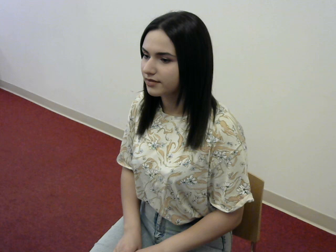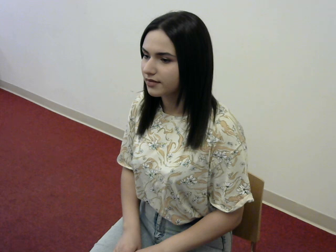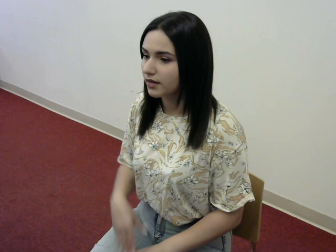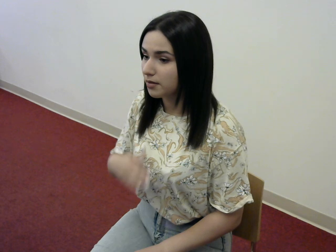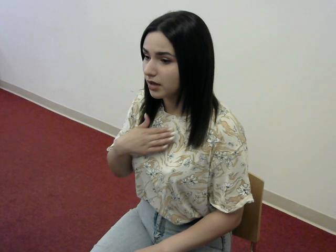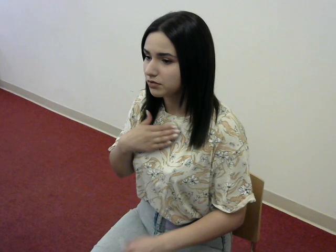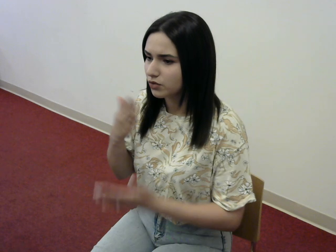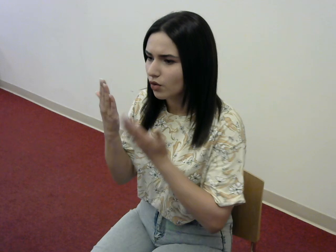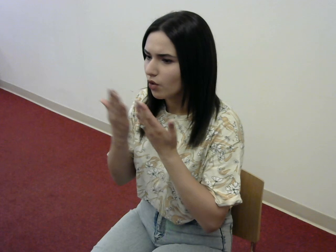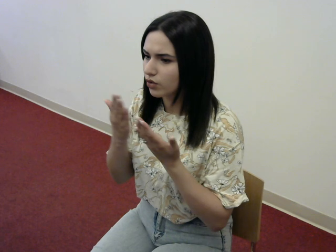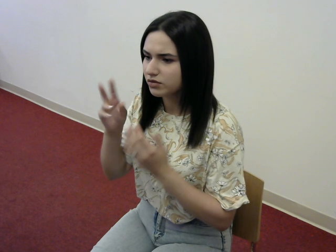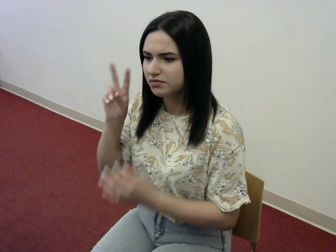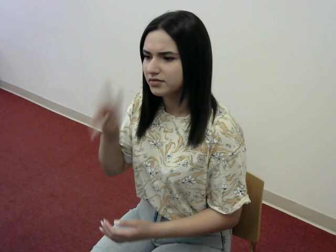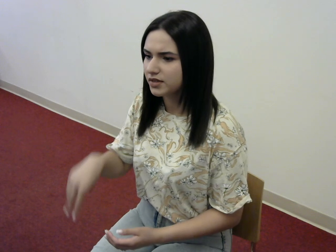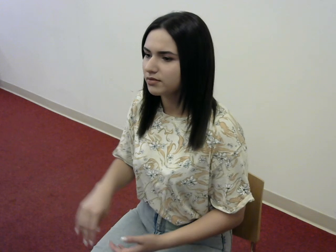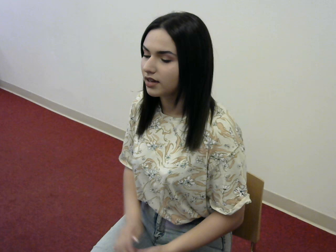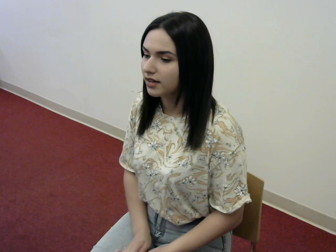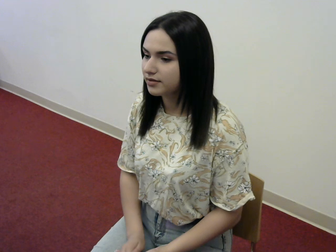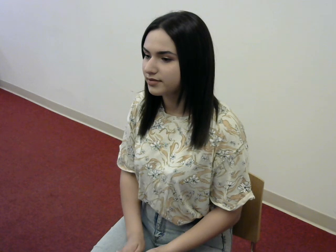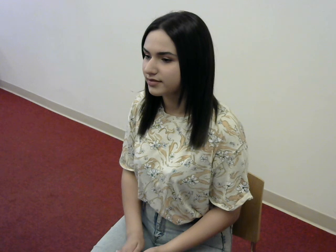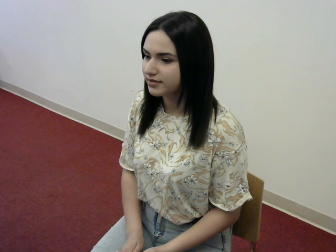Mən oxuya bilmirəm